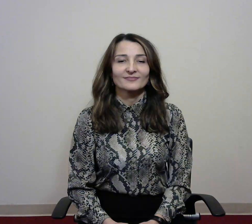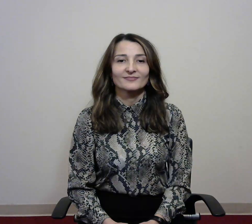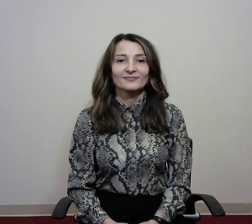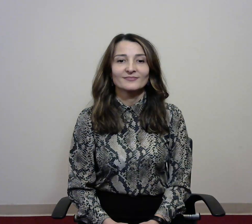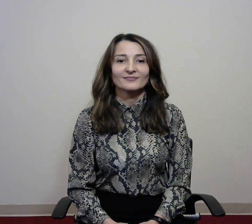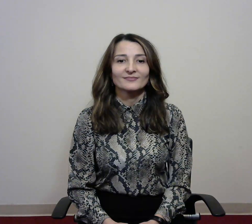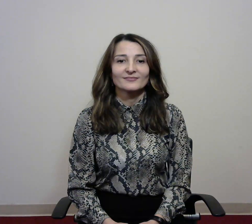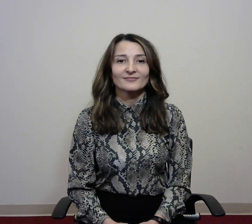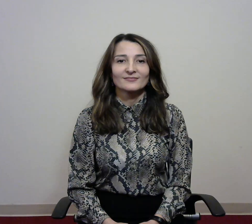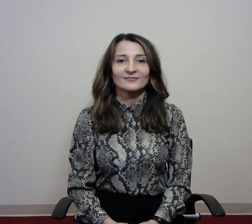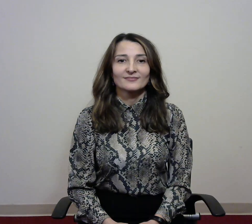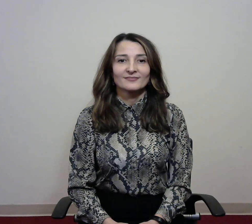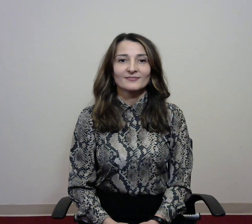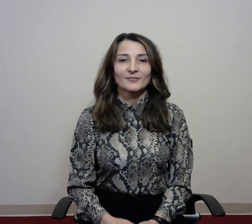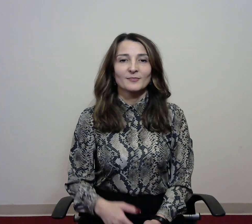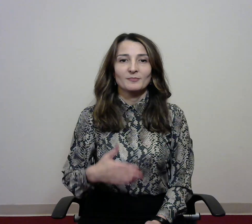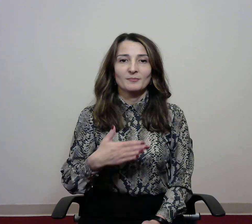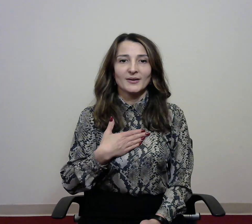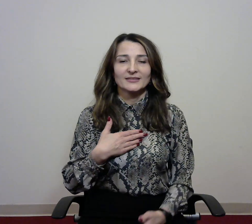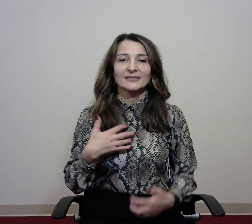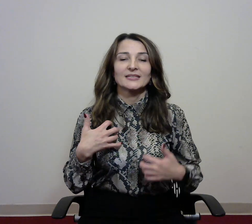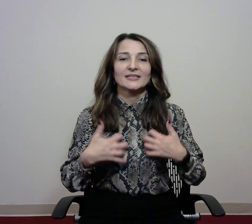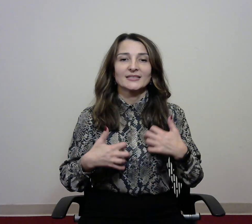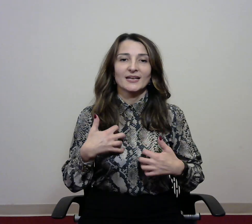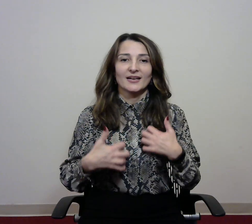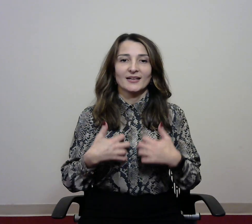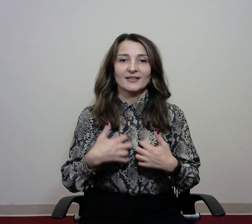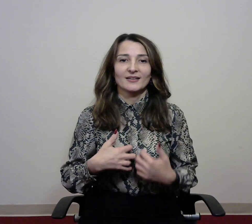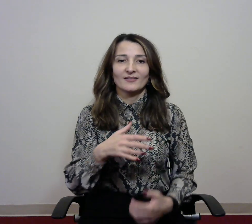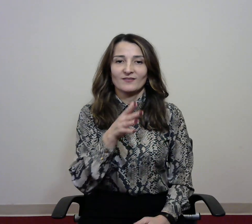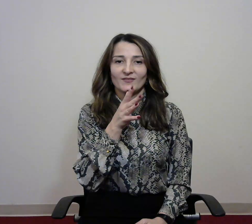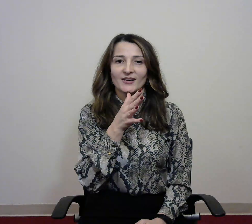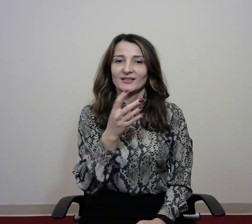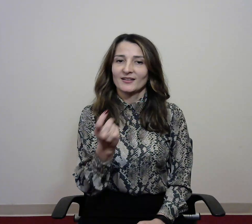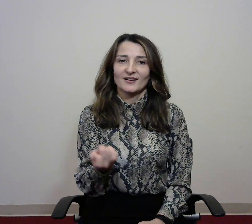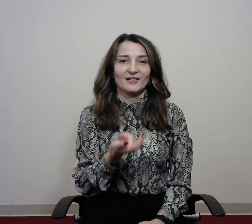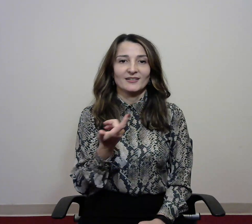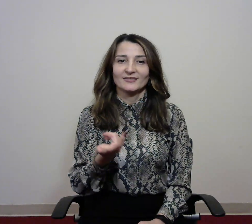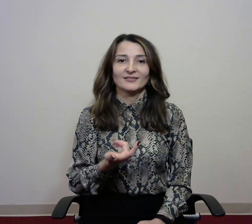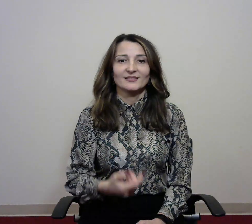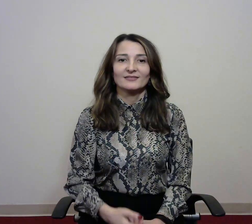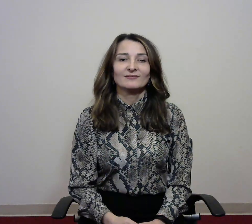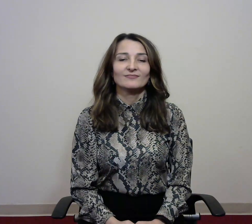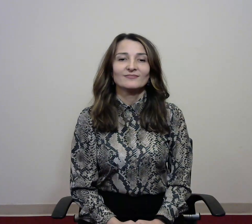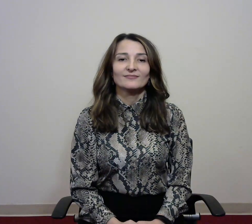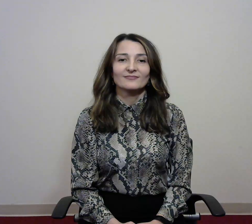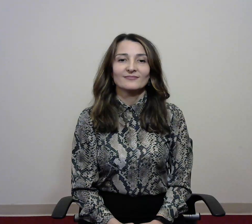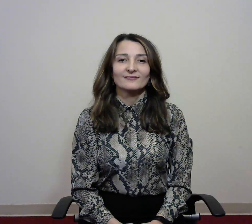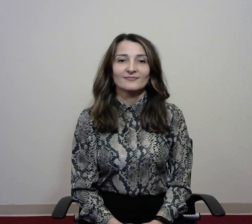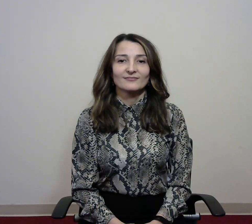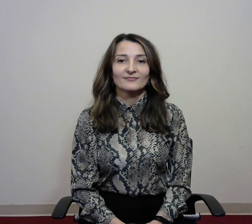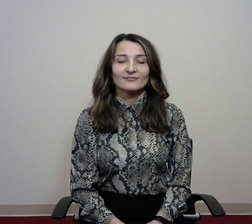Mən tələsirəm, vaxtım azdır